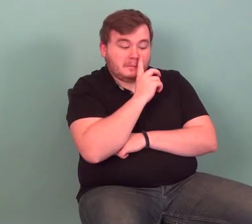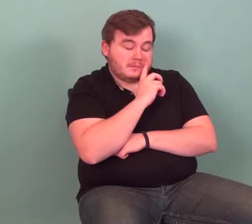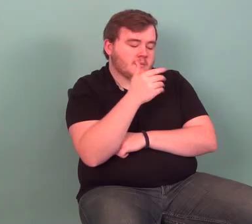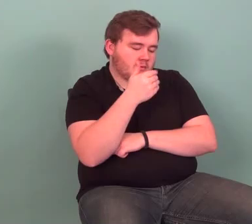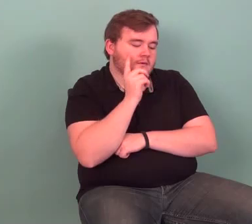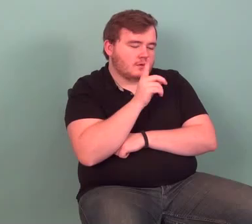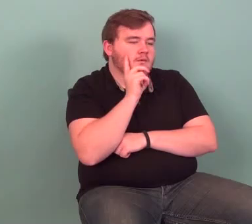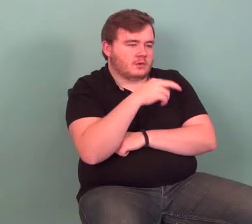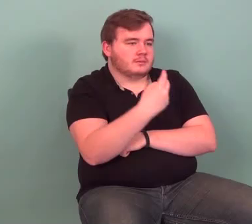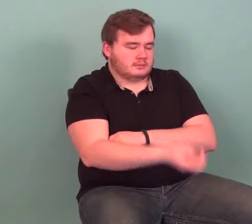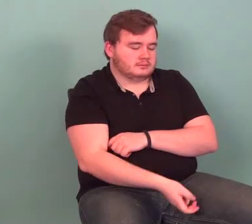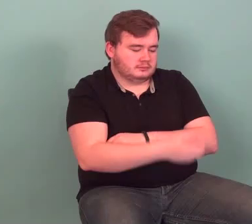Faktycznie, można spaść.